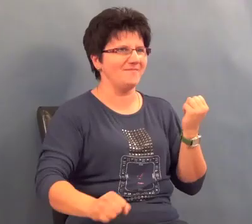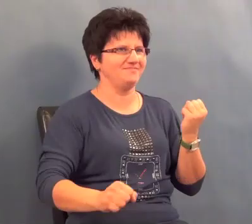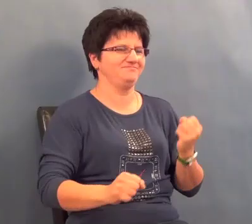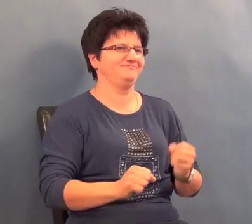Już.